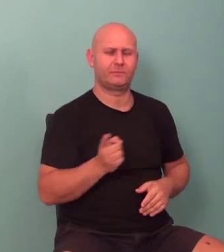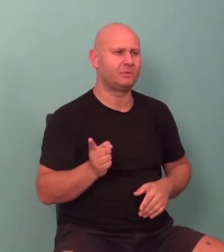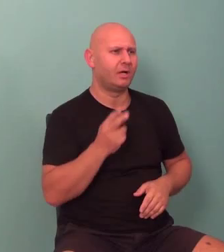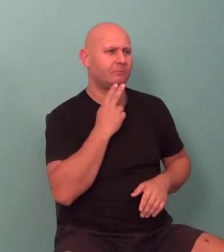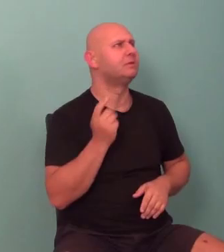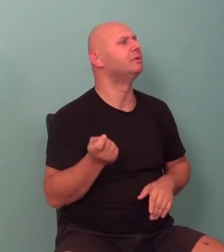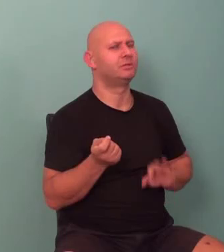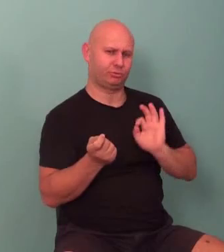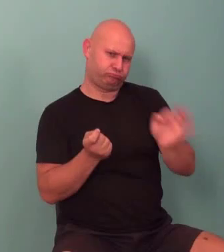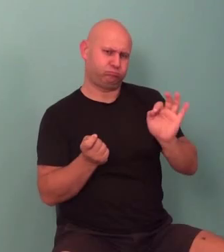Charlie Chaplin mówi: "Dobrze".